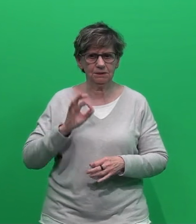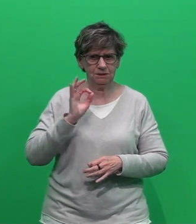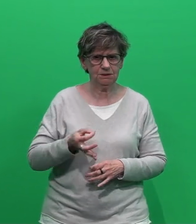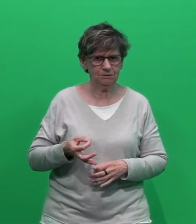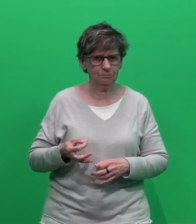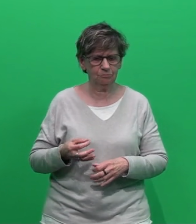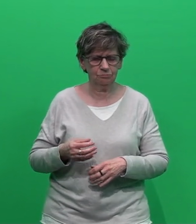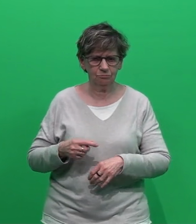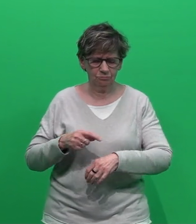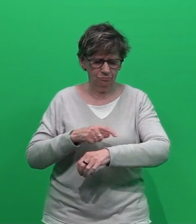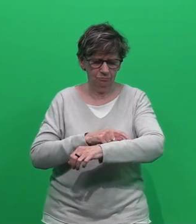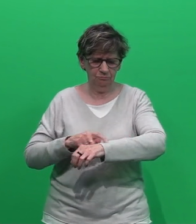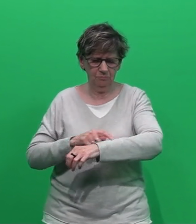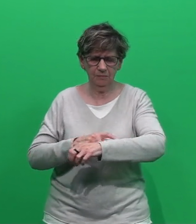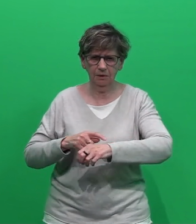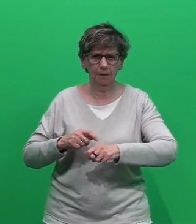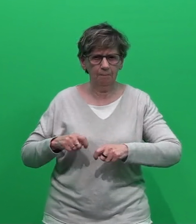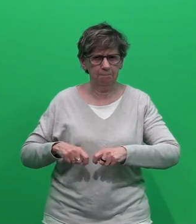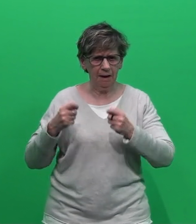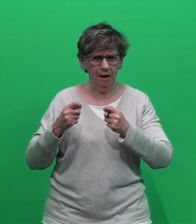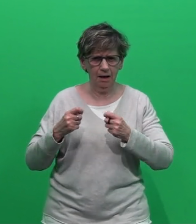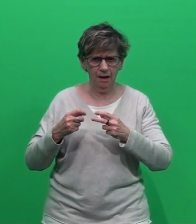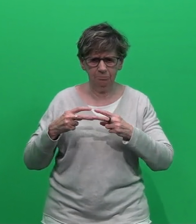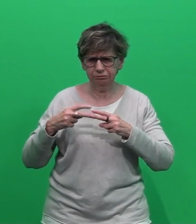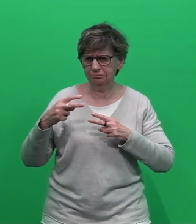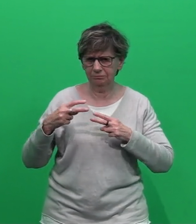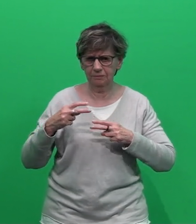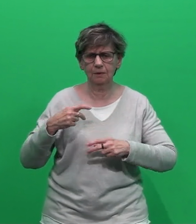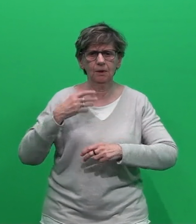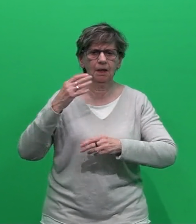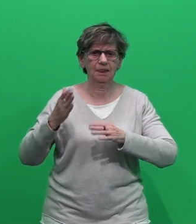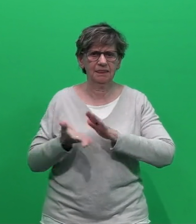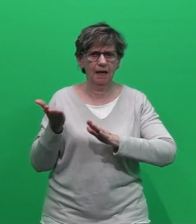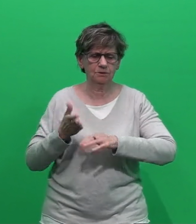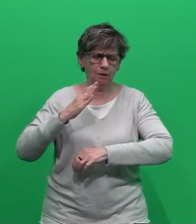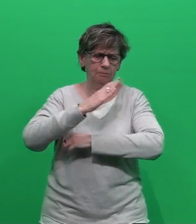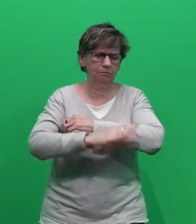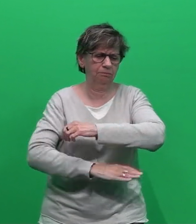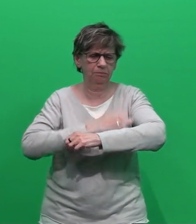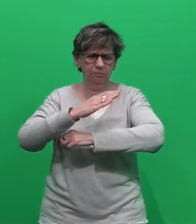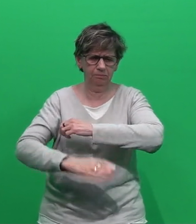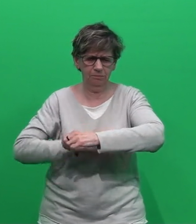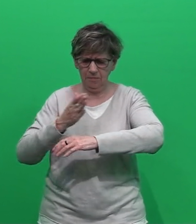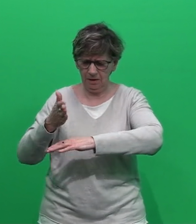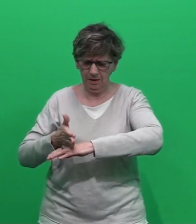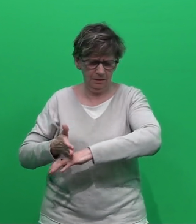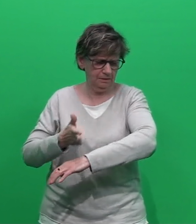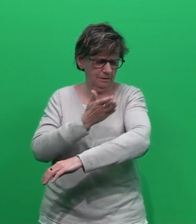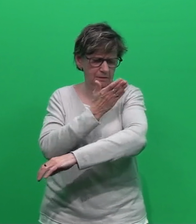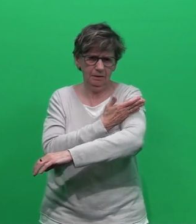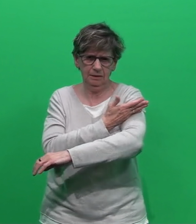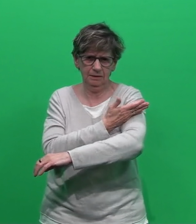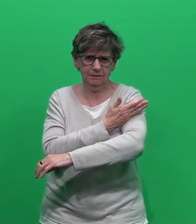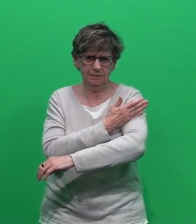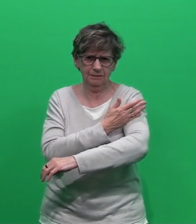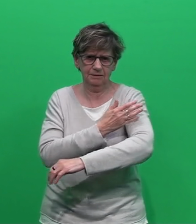Sí, quan em vaig trencar l'os del braç me'l van enguixar des de la mà fins més a dalt del colze.